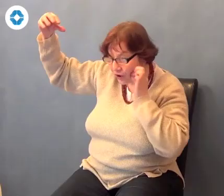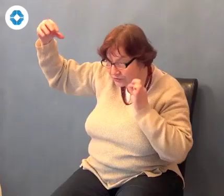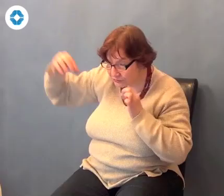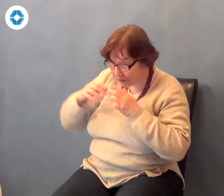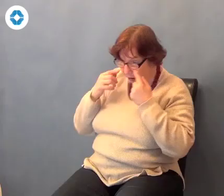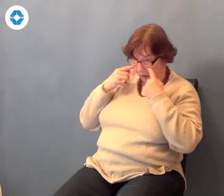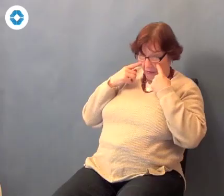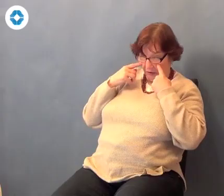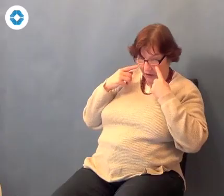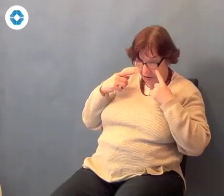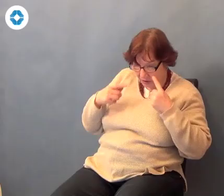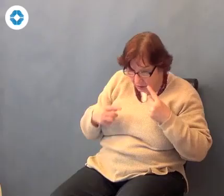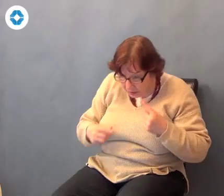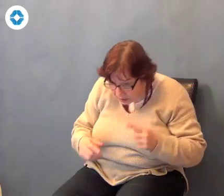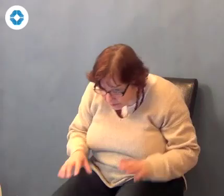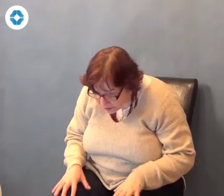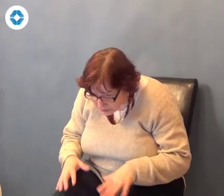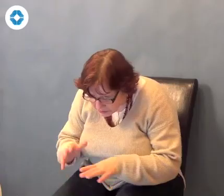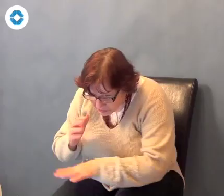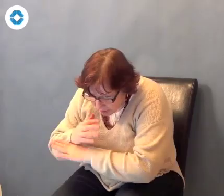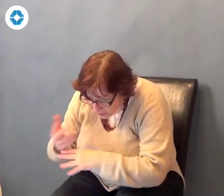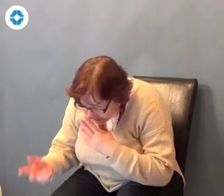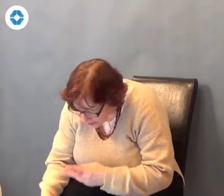Pies patrzy na drzewo.